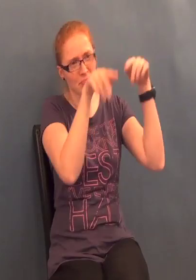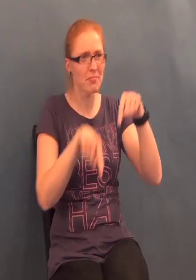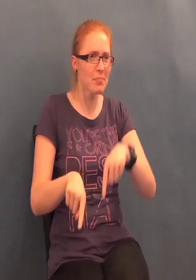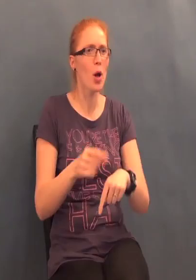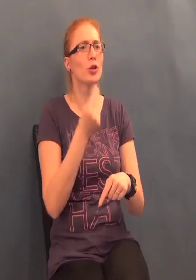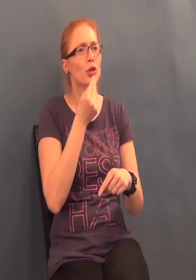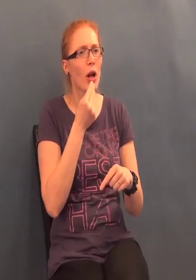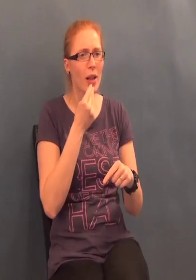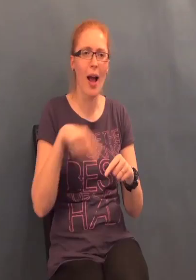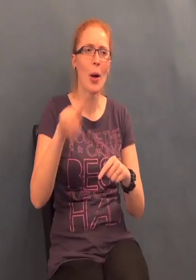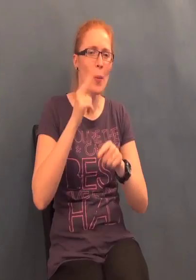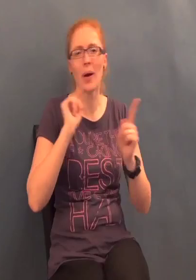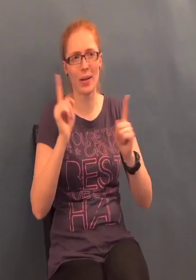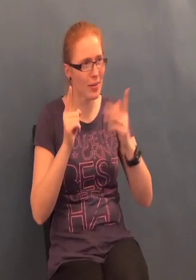Na dole na śniadaniu rozmawiają między sobą głusi, przychodzi mężczyzna.